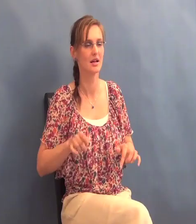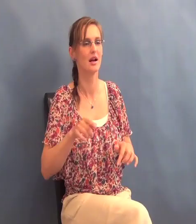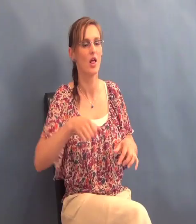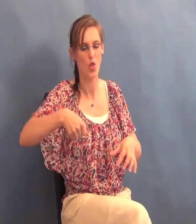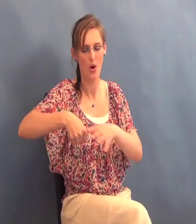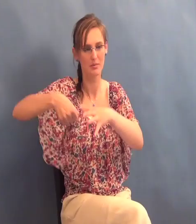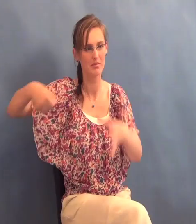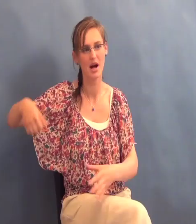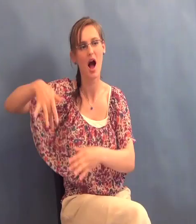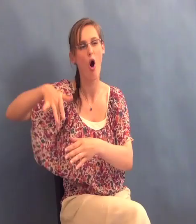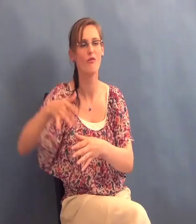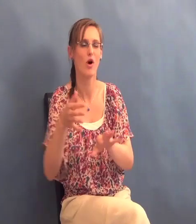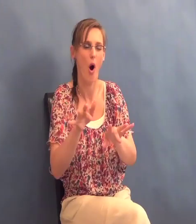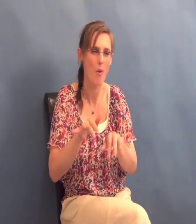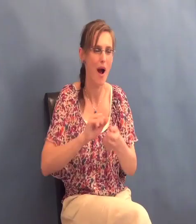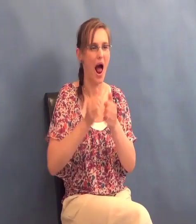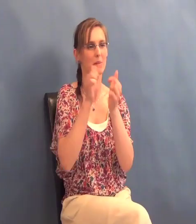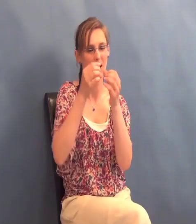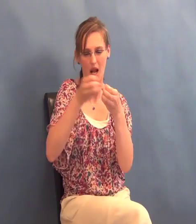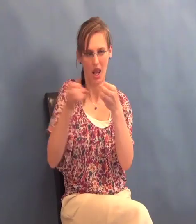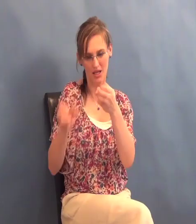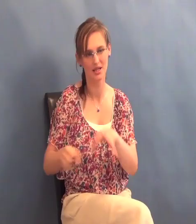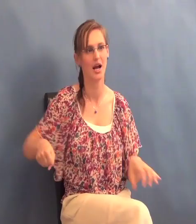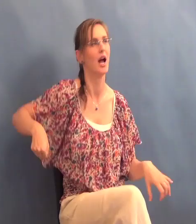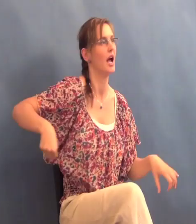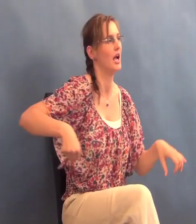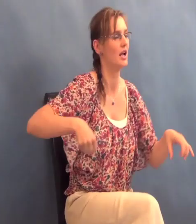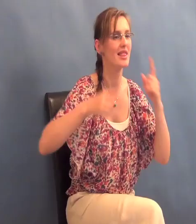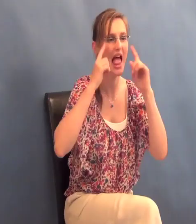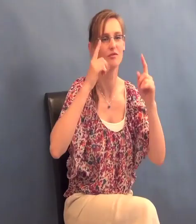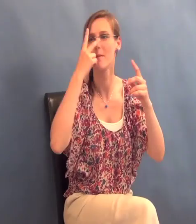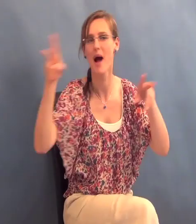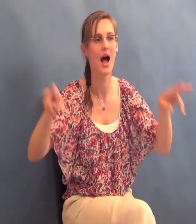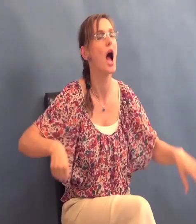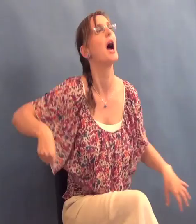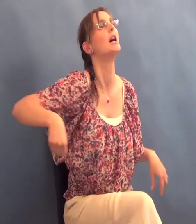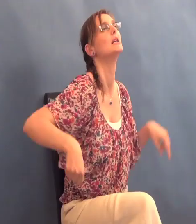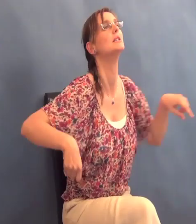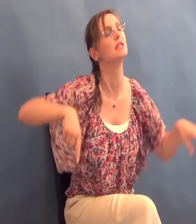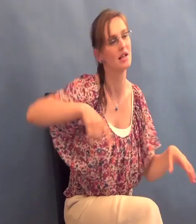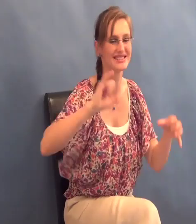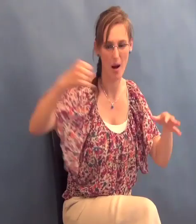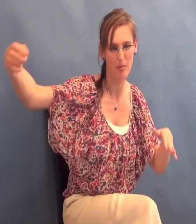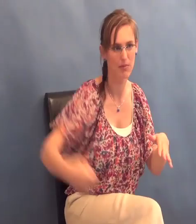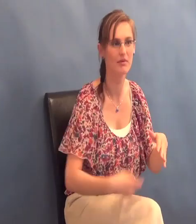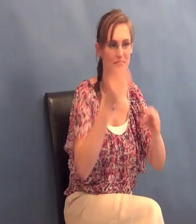A w torbie jest komputer albo pełno lakierów do paznokci. Idzie trzymając w ręku aktówkę, nie uważa i nie patrzy, idzie paniusia, a przez to samochód może w nią wjechać.